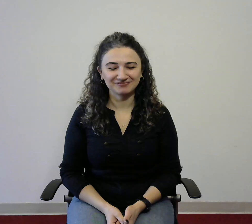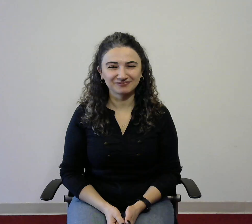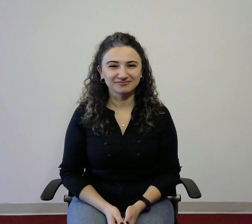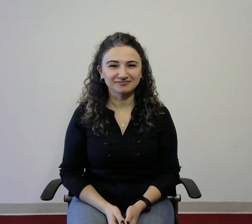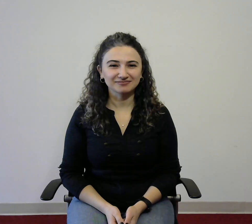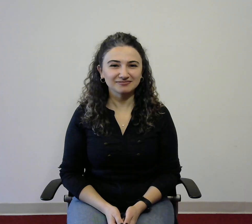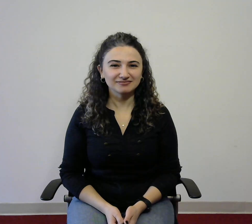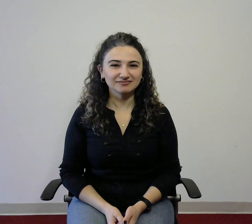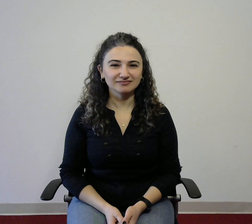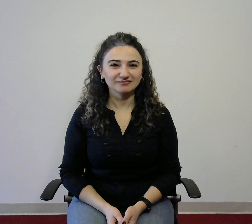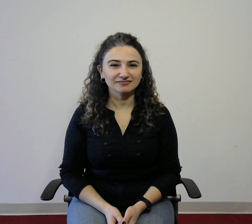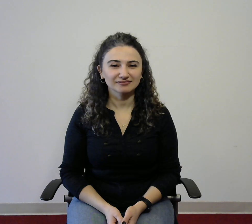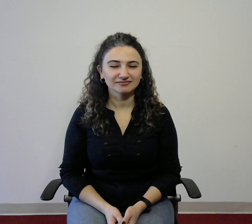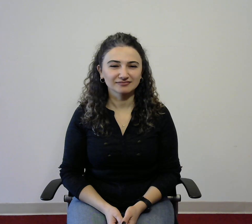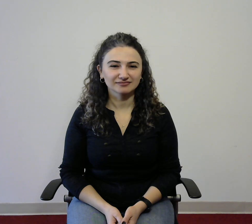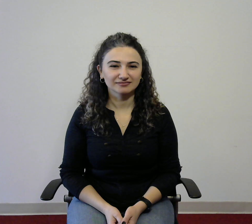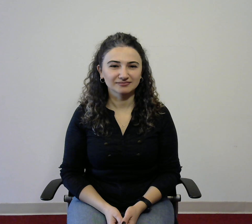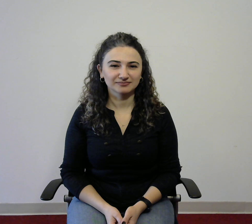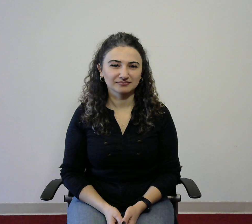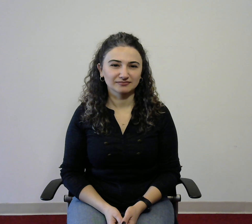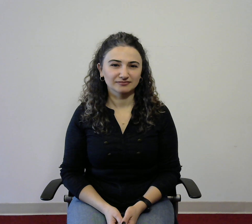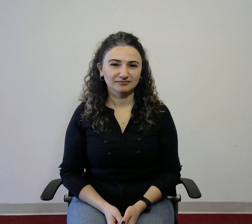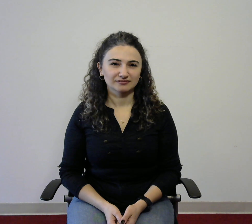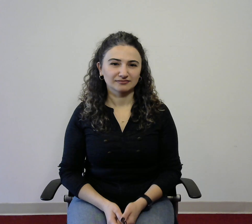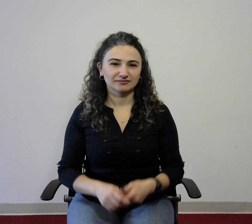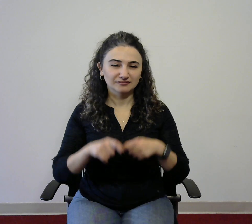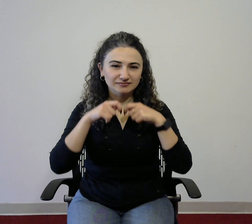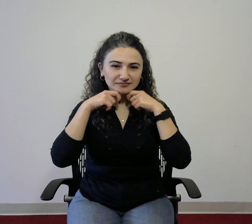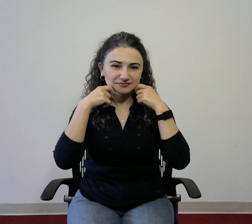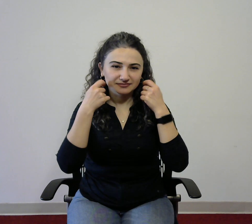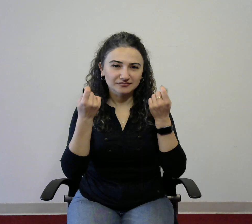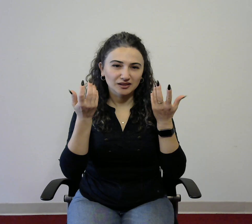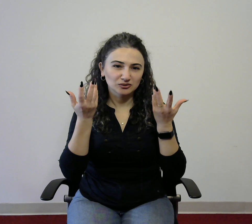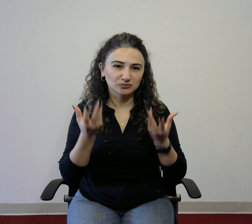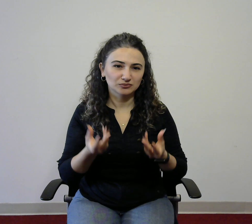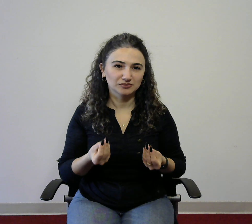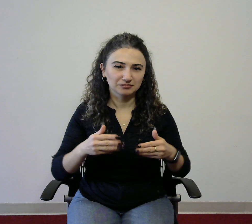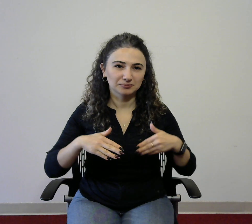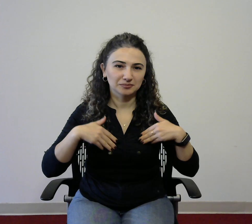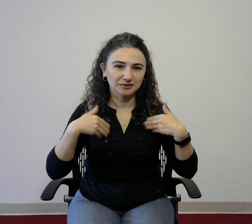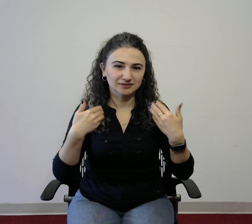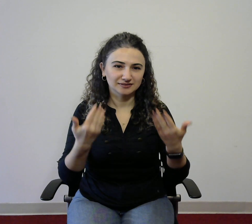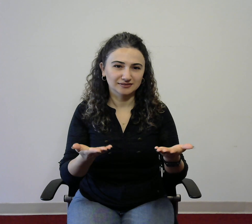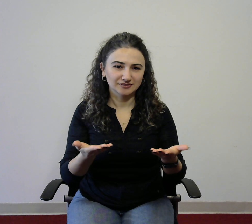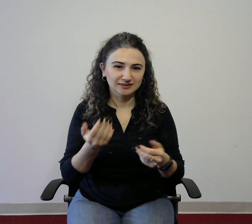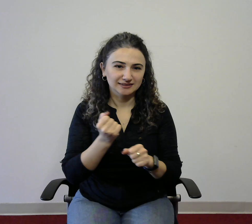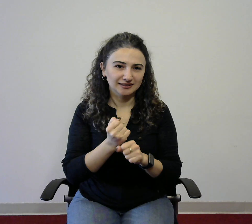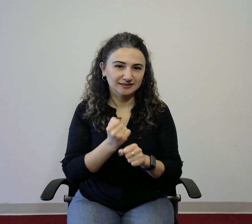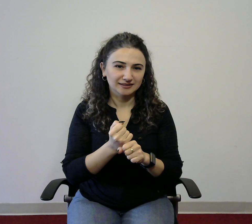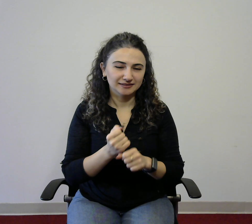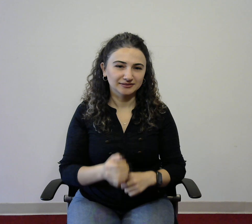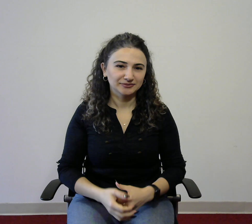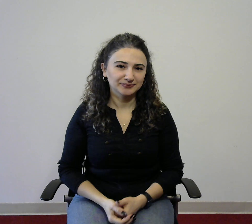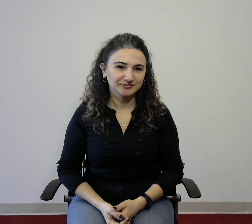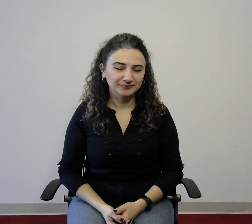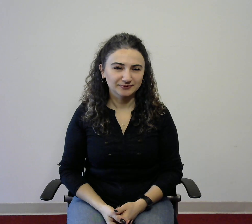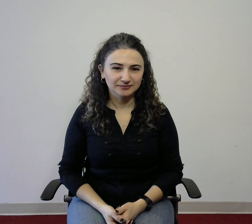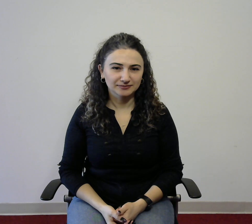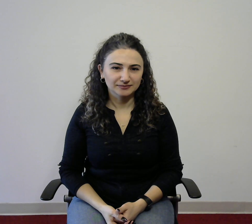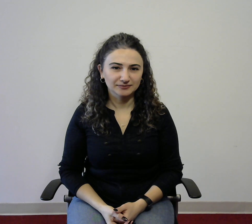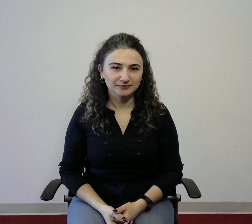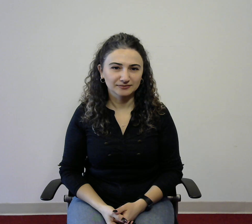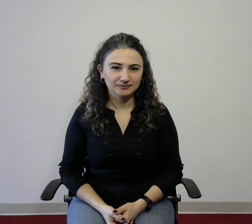Ad gününü təbrik edirəm